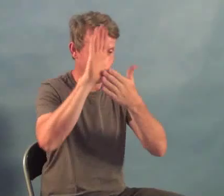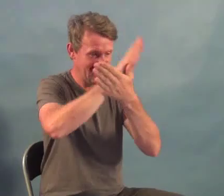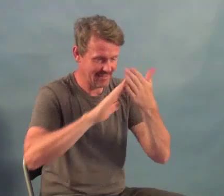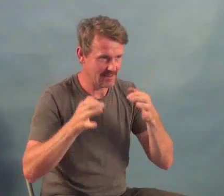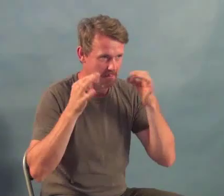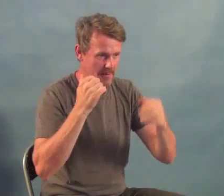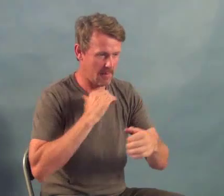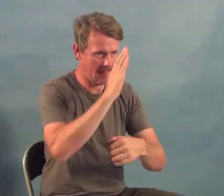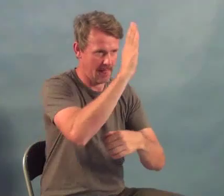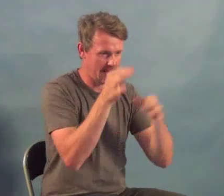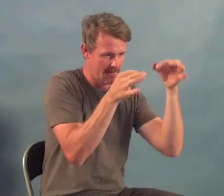Po lewej stronie jest biały samochód.